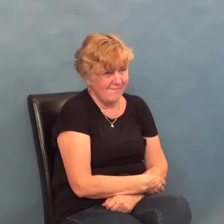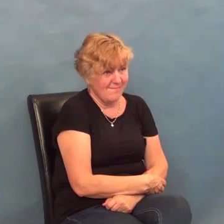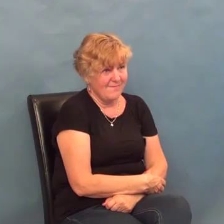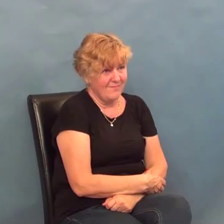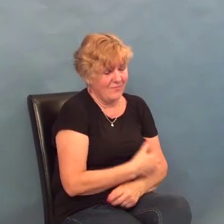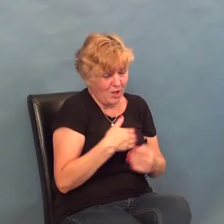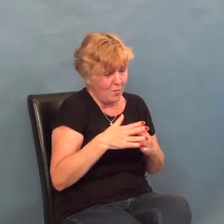Ja odpoczywam w domu.